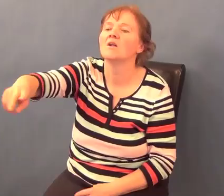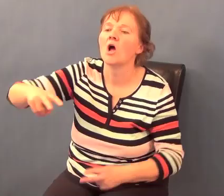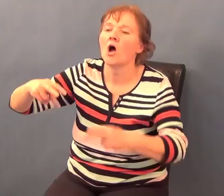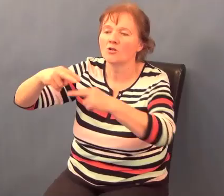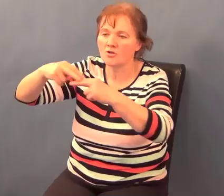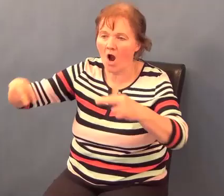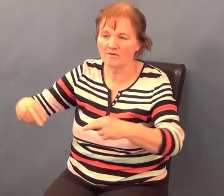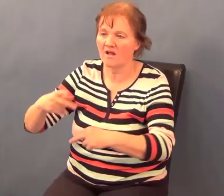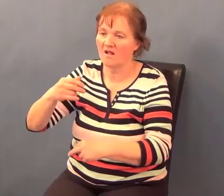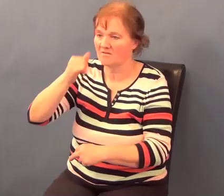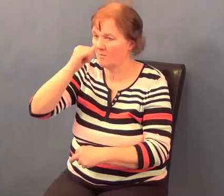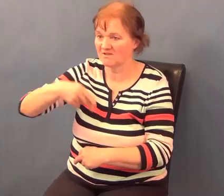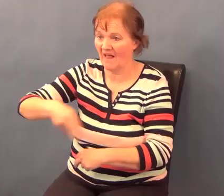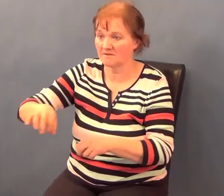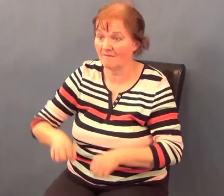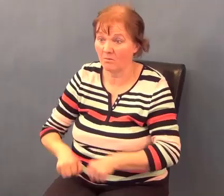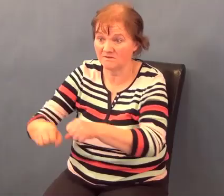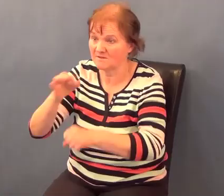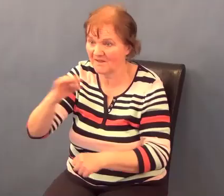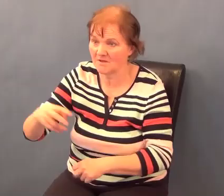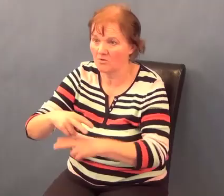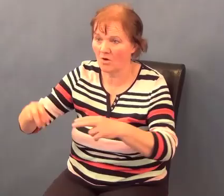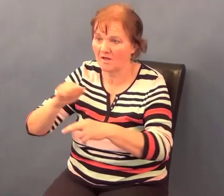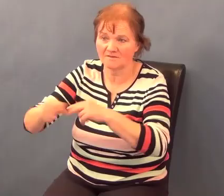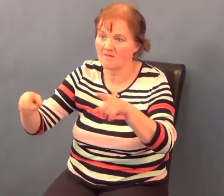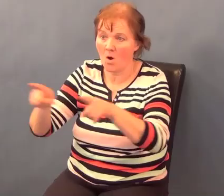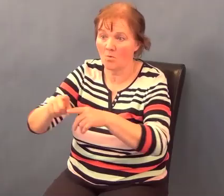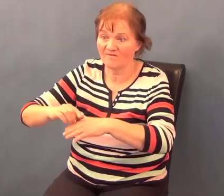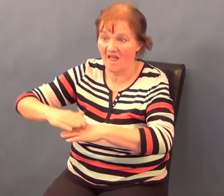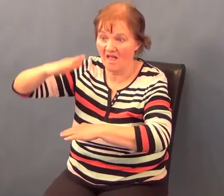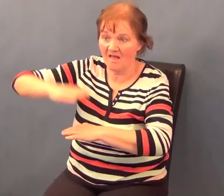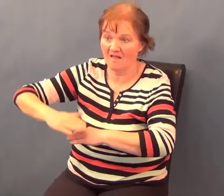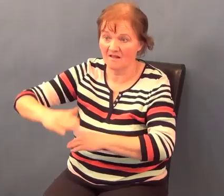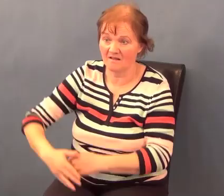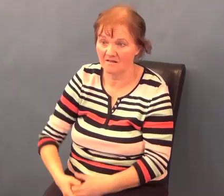Nie można jechać tym torem. Musi być specjalny tor, bo jest nierówny.